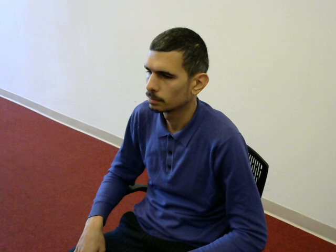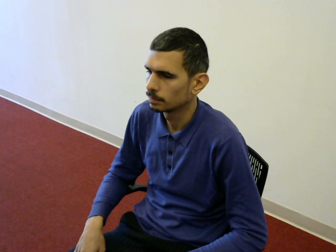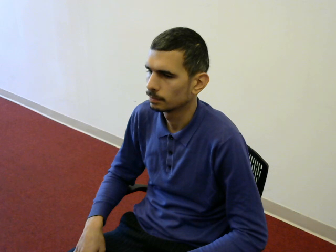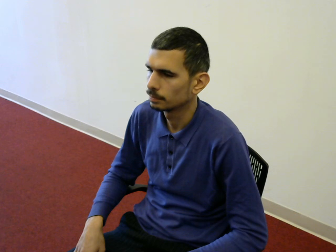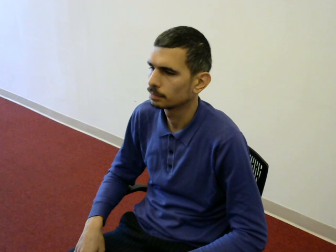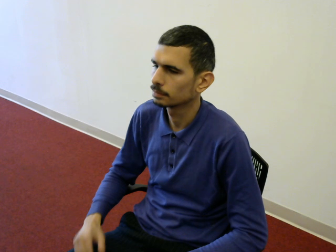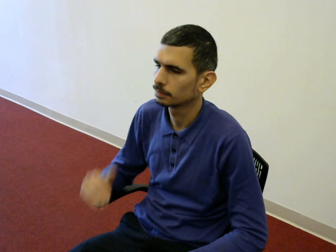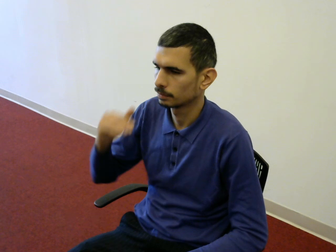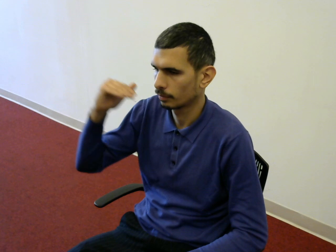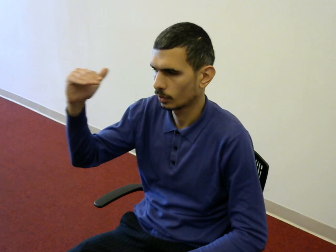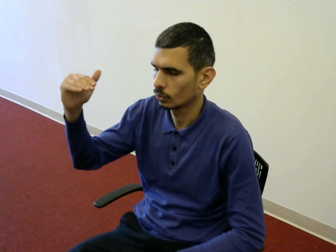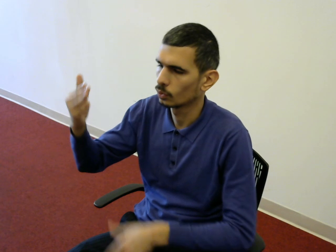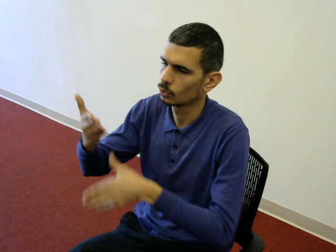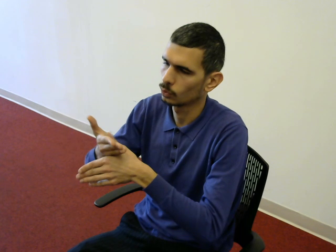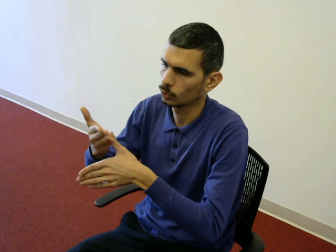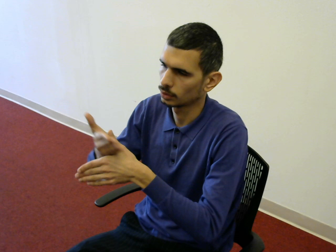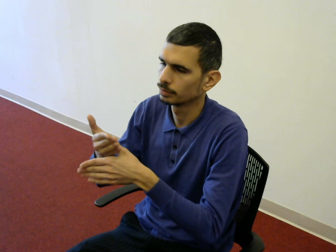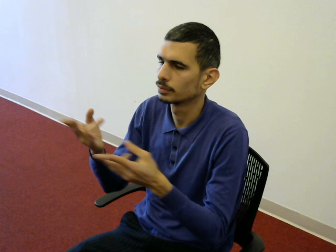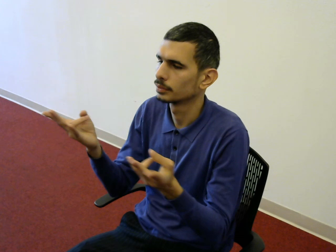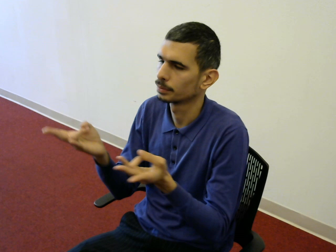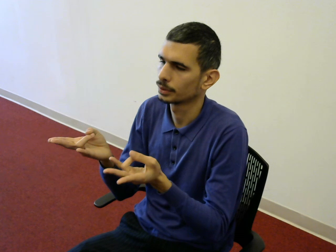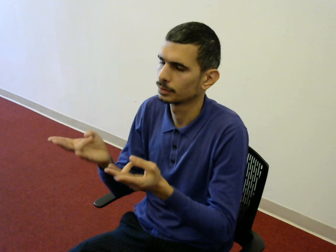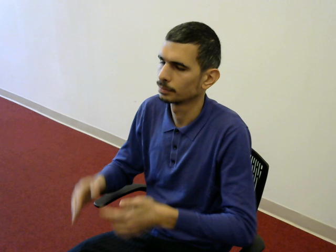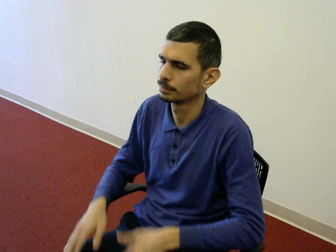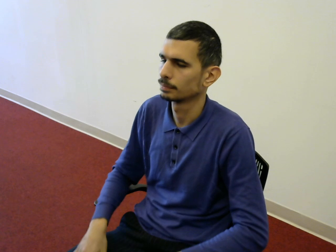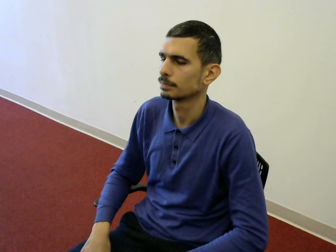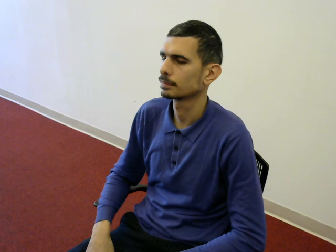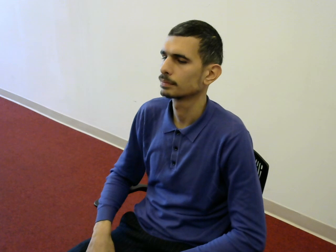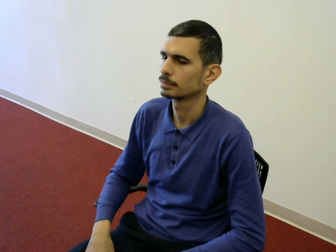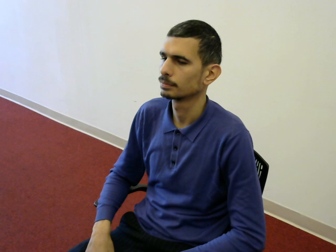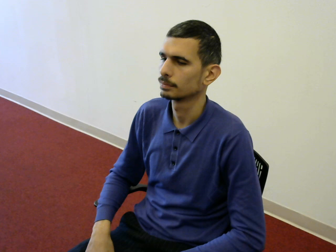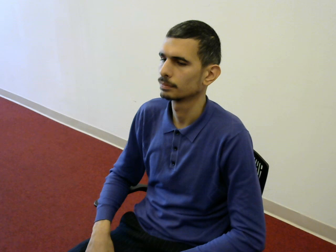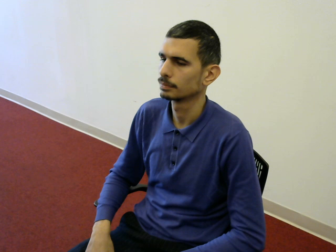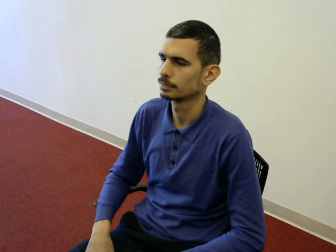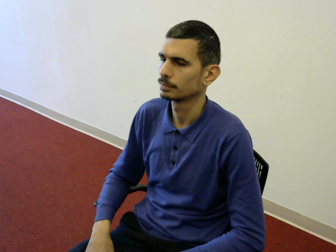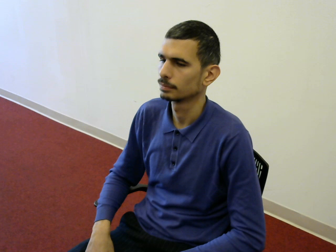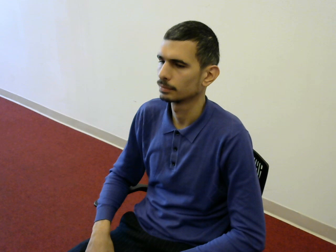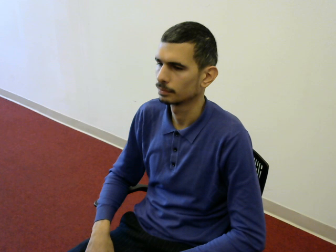Sizə kömək lazımdır mı?